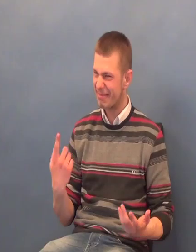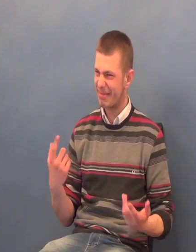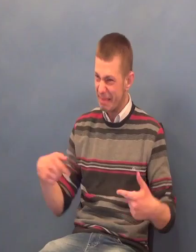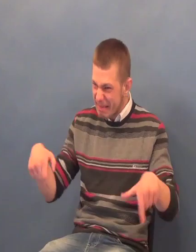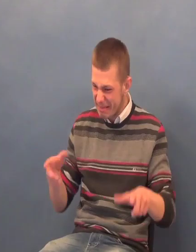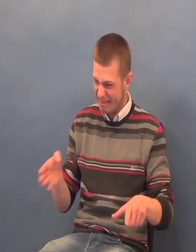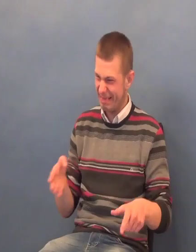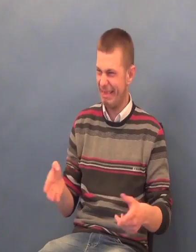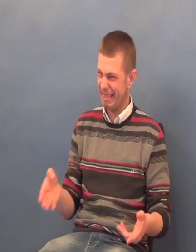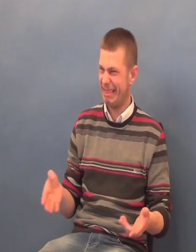Piłować siedzenie?